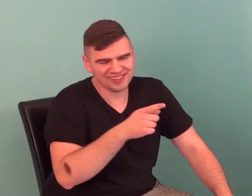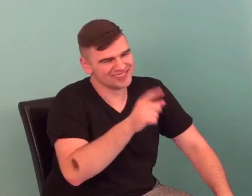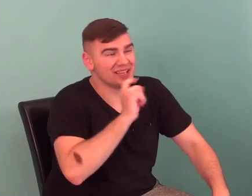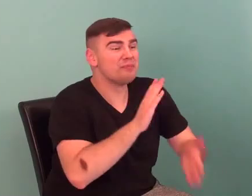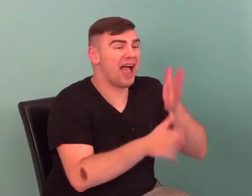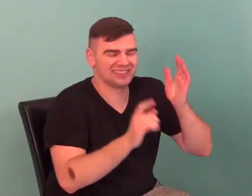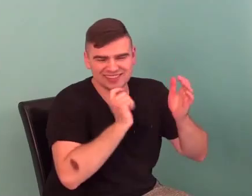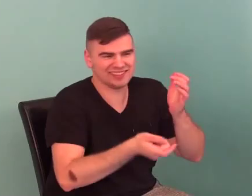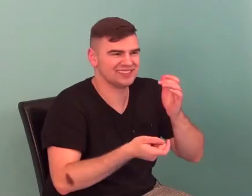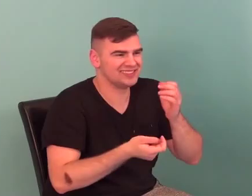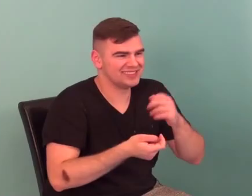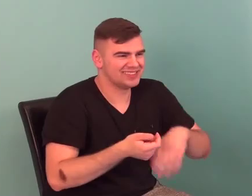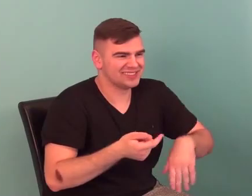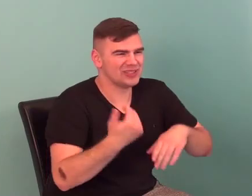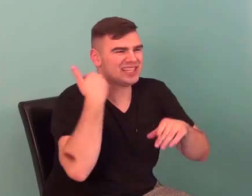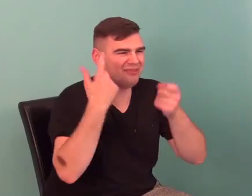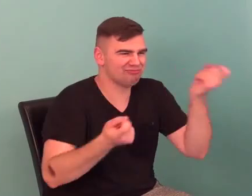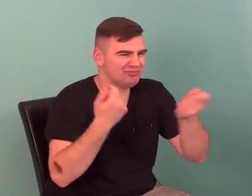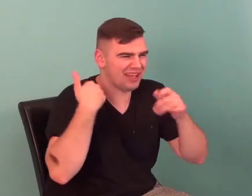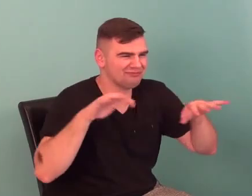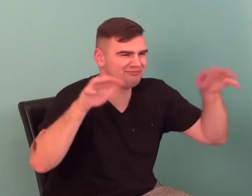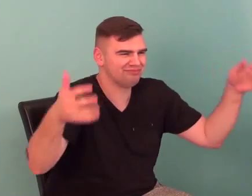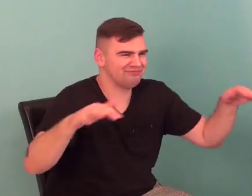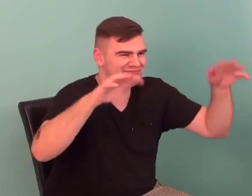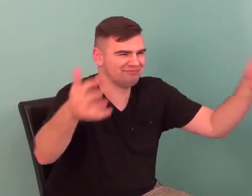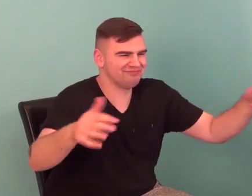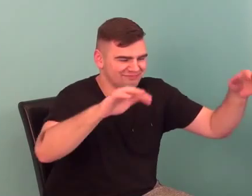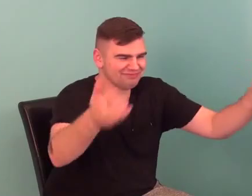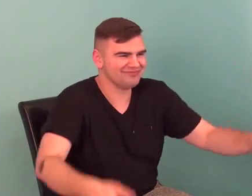Nie wierzę, bo ludzie już by stworzyli górę śmieci.